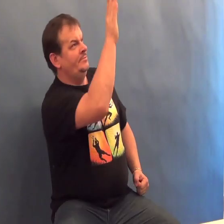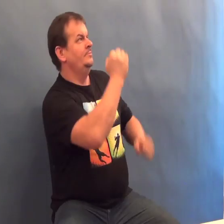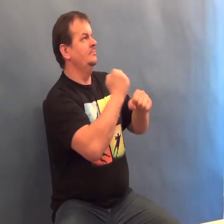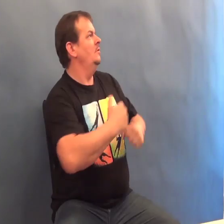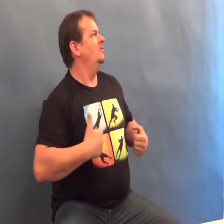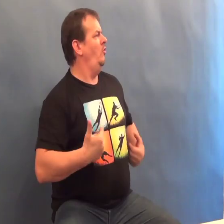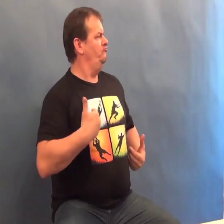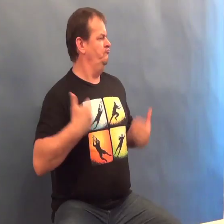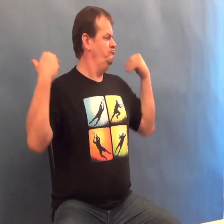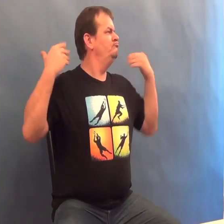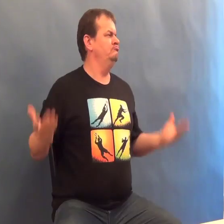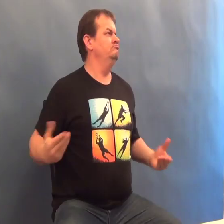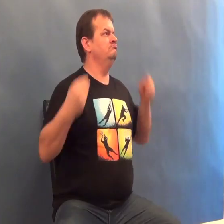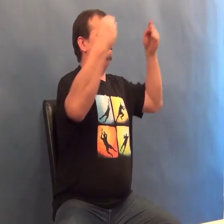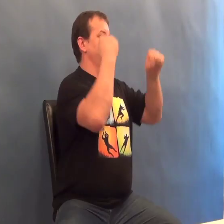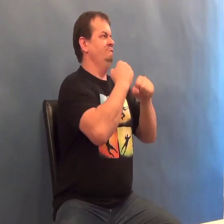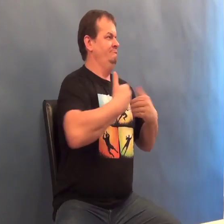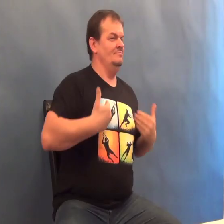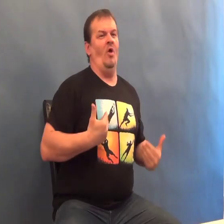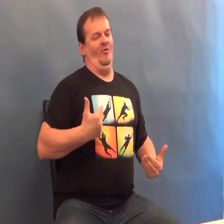Tak, mogę, mam okna, mogę wstawić.